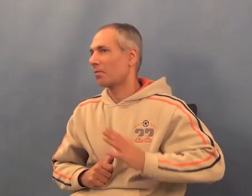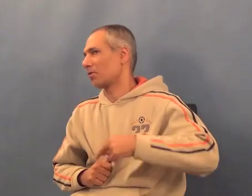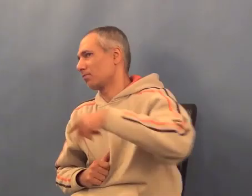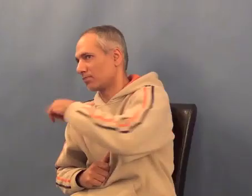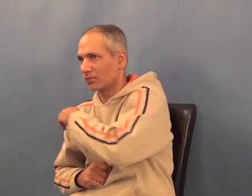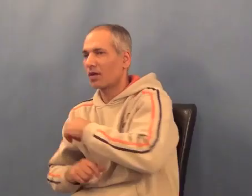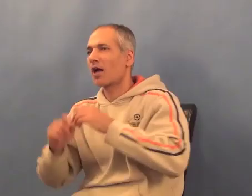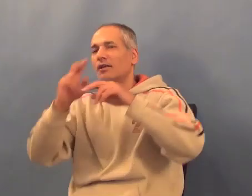Potem odchodzi.